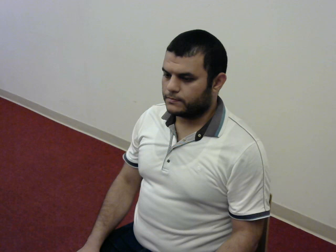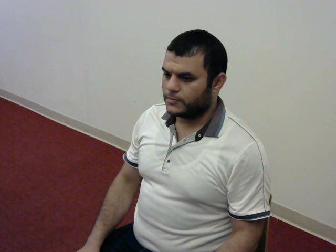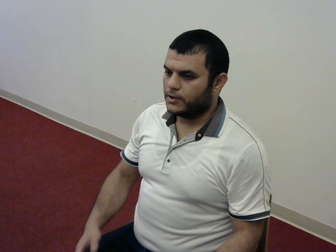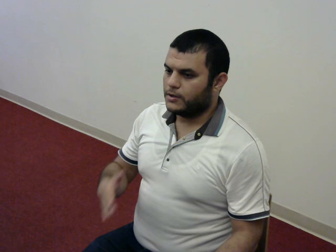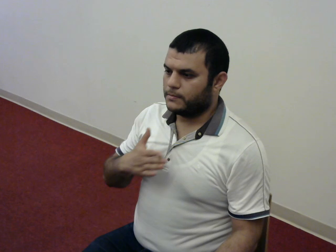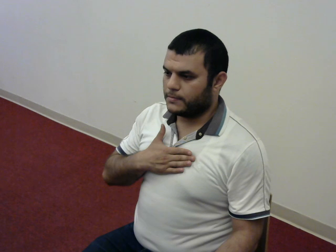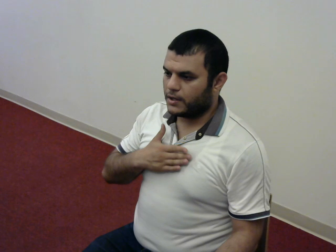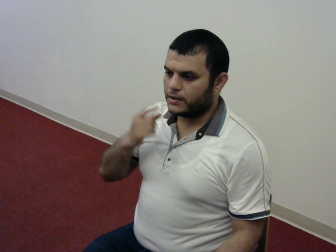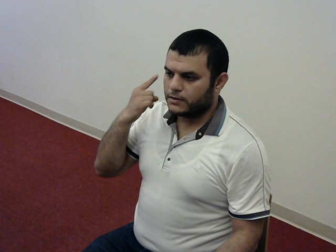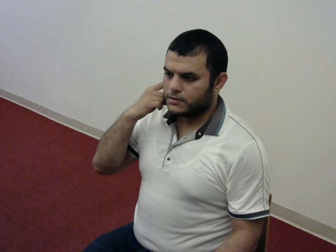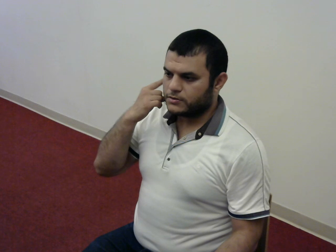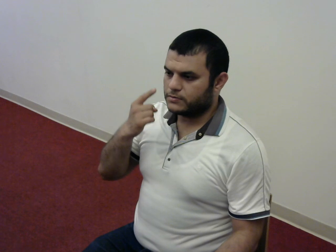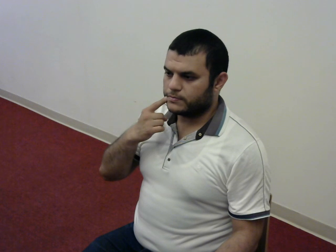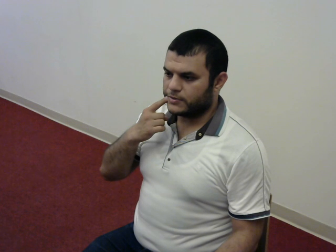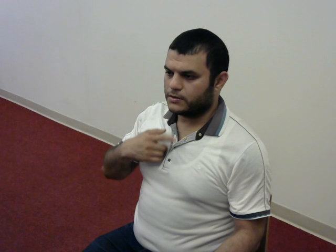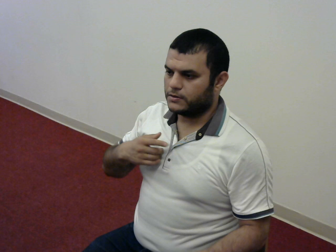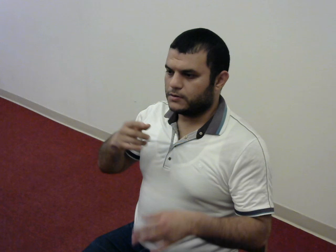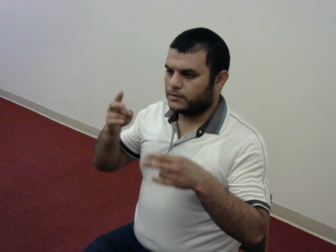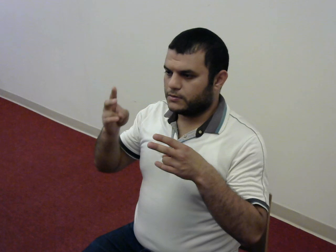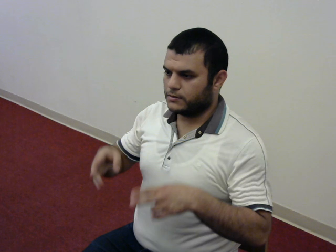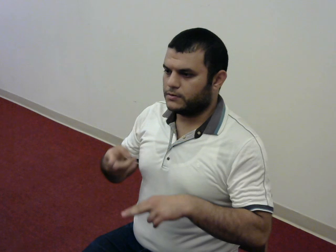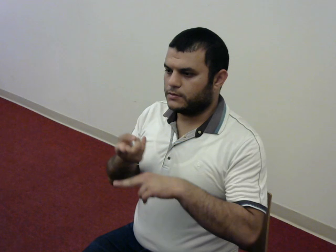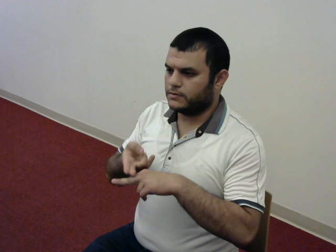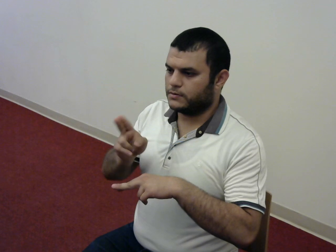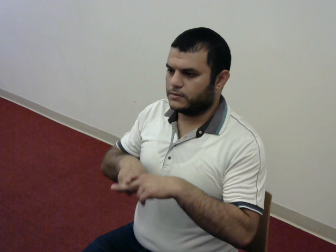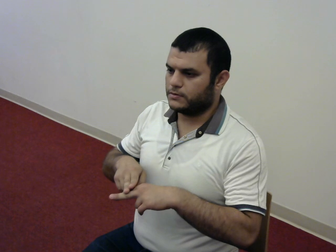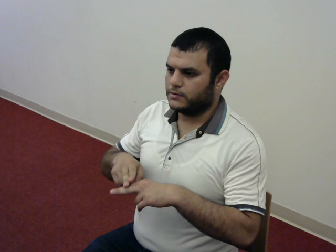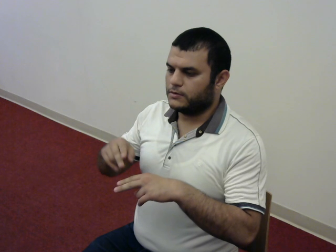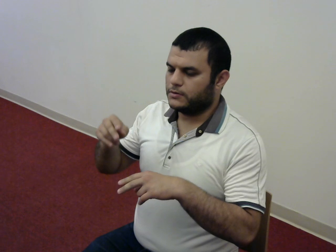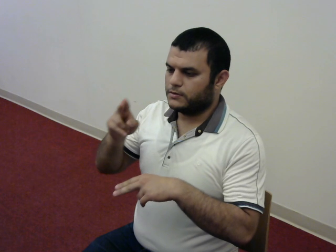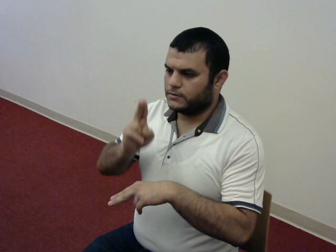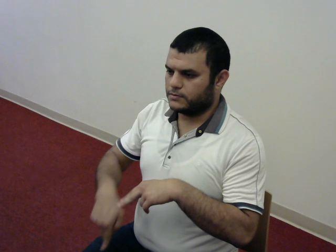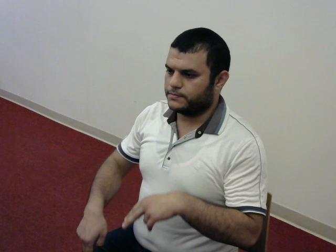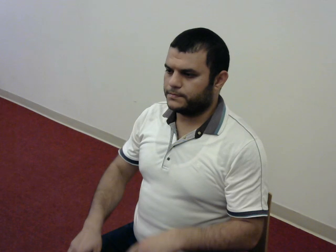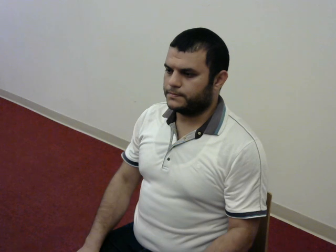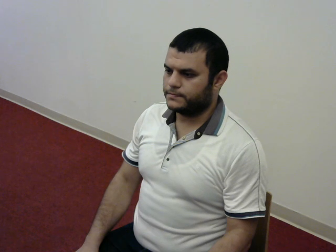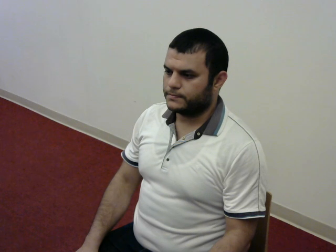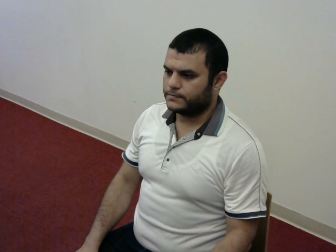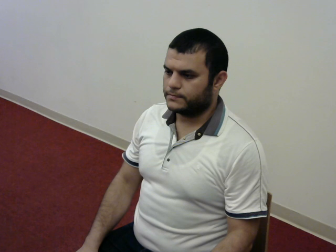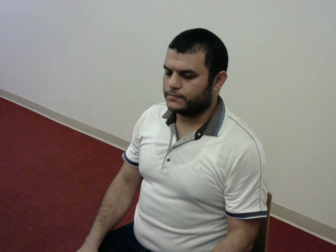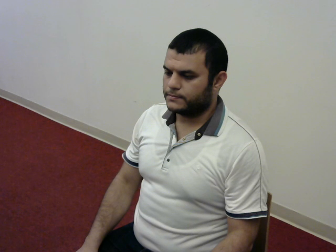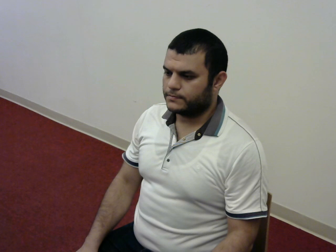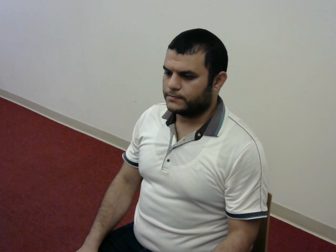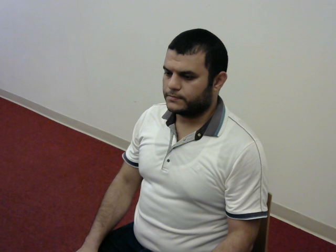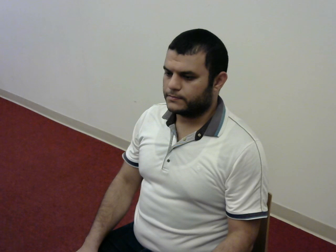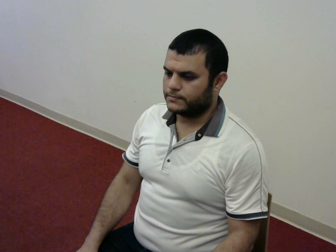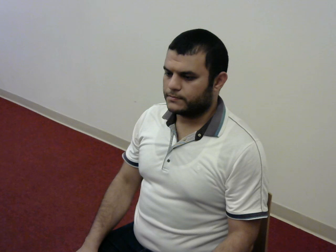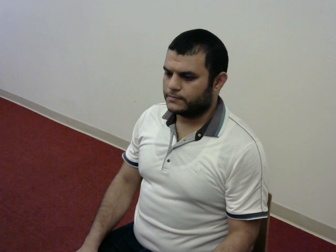Mən eşitməni qəza nəticəsində itirmişəm